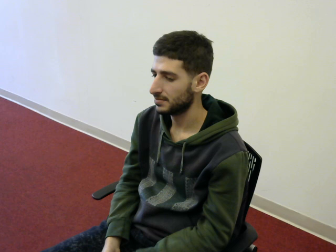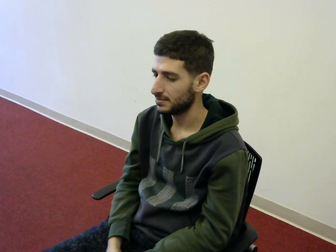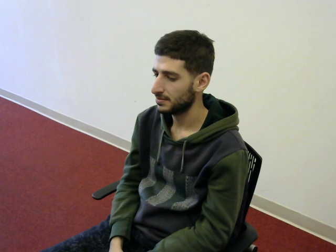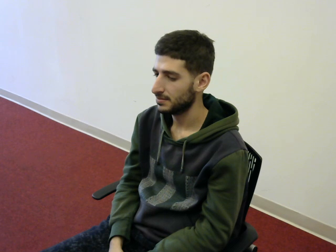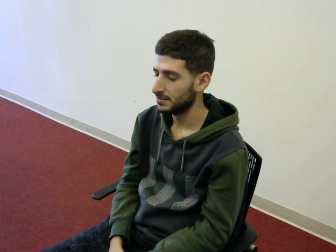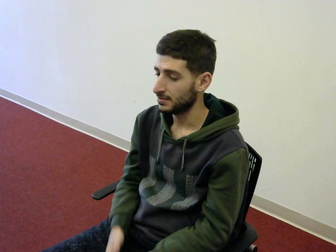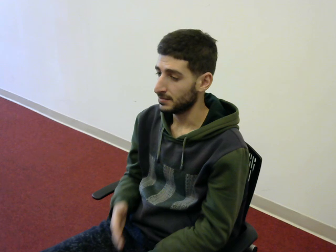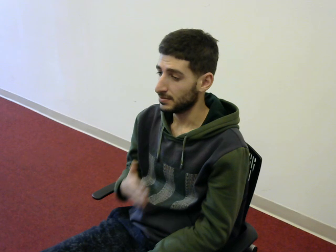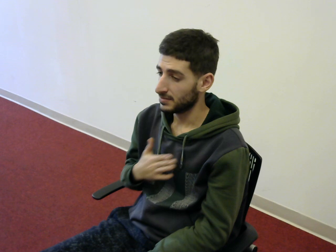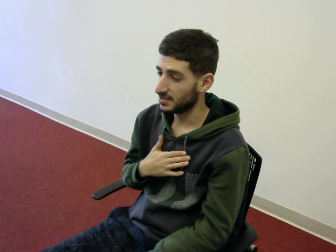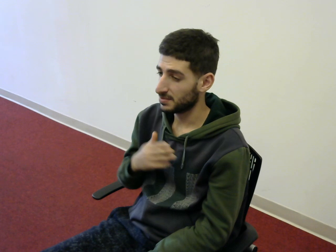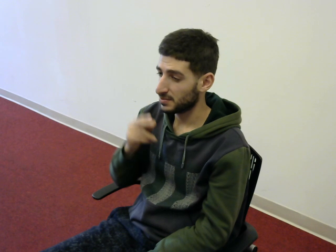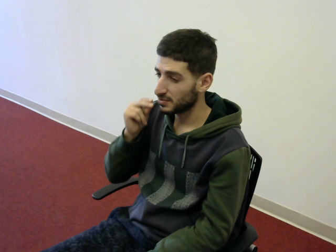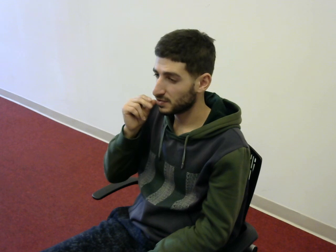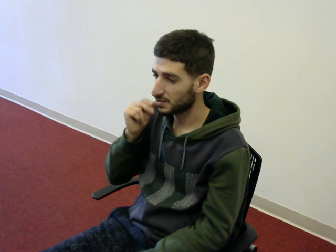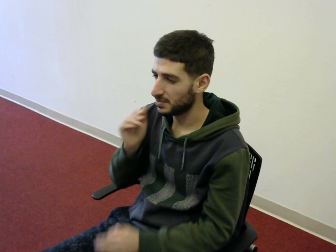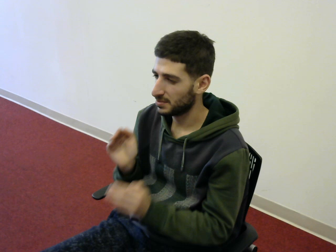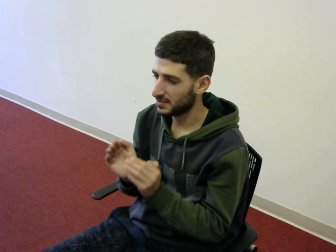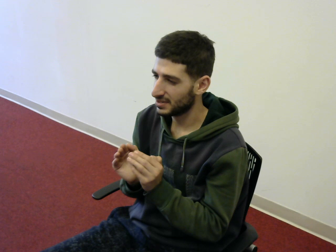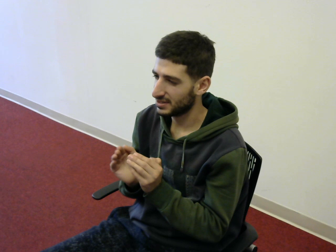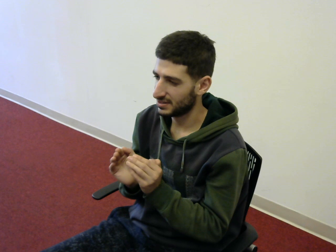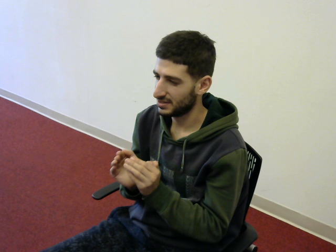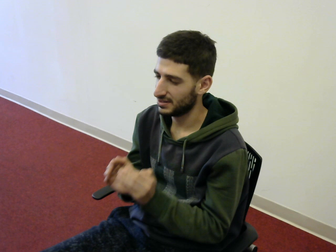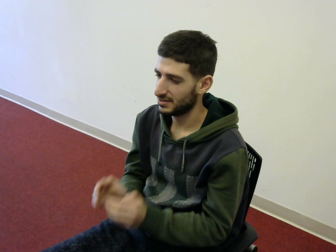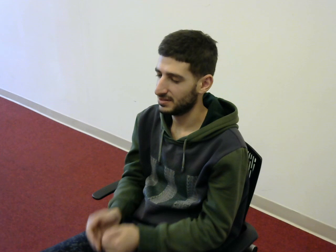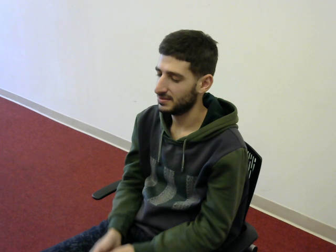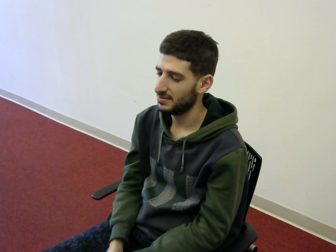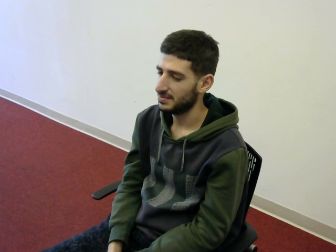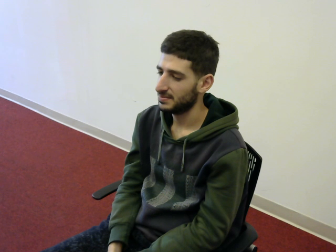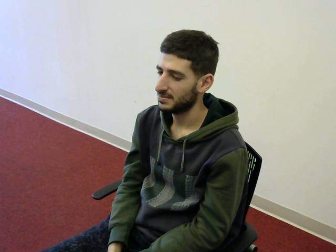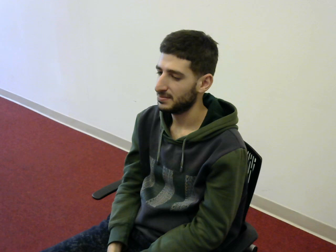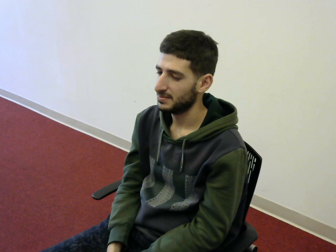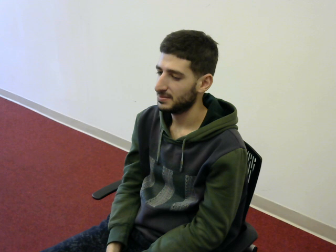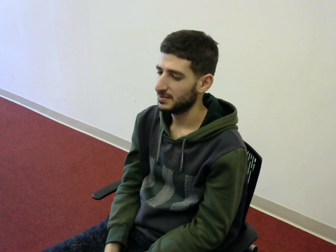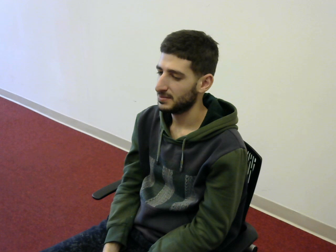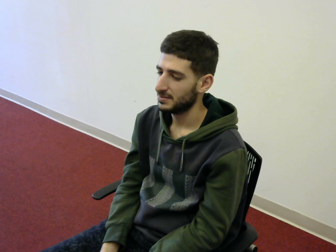Mənim pişiyim balacadır